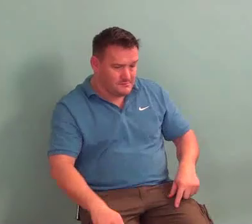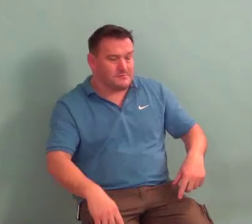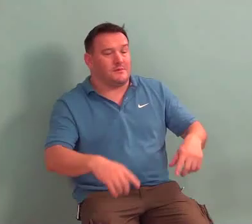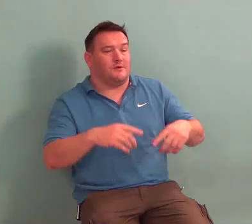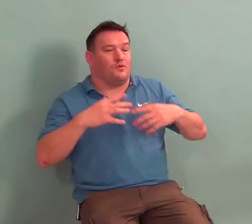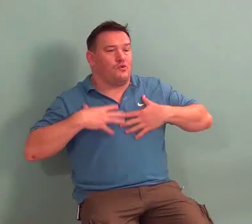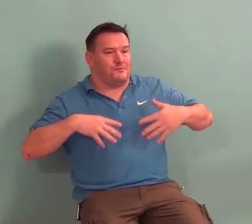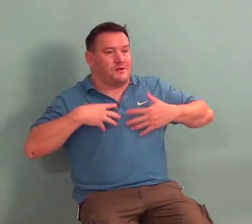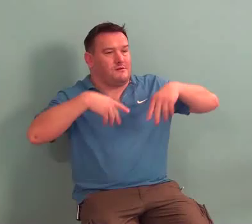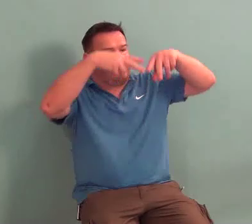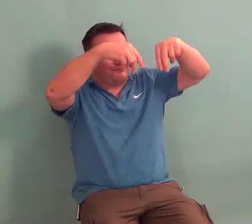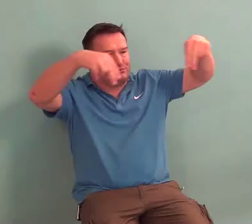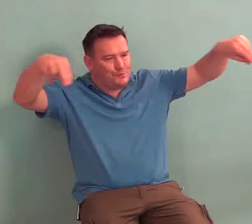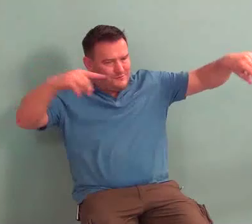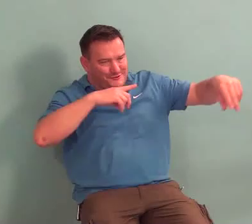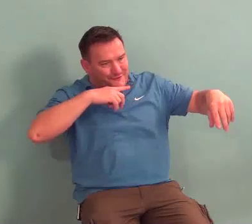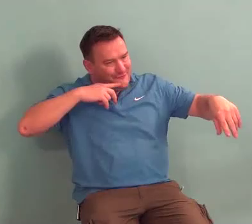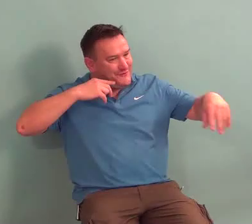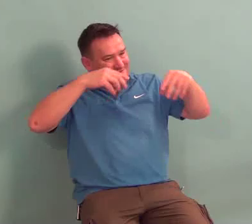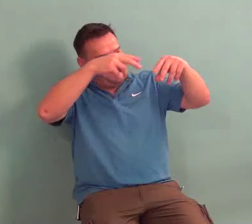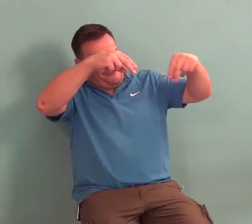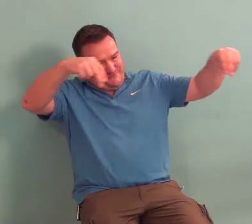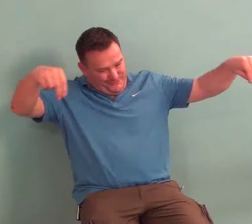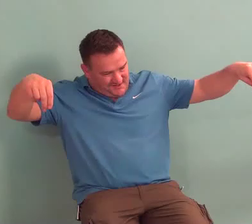Na sznurku wisiały ubrania, czerwone, poprzypinane klamerkami.